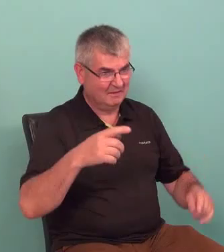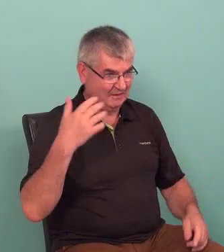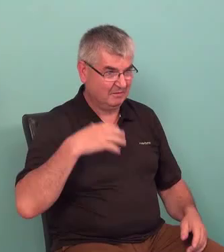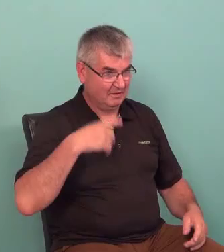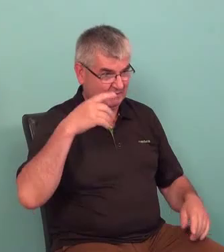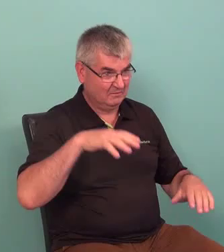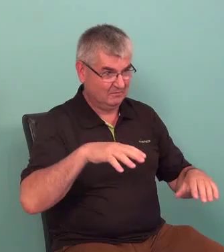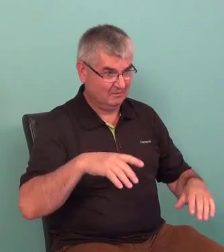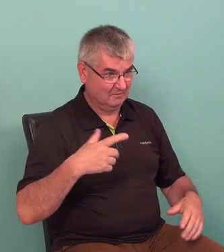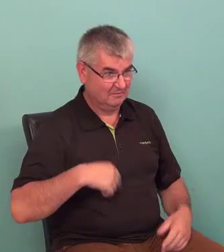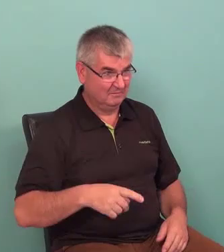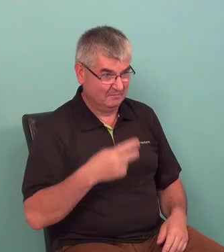Dawniej było dużo krów na wsi.